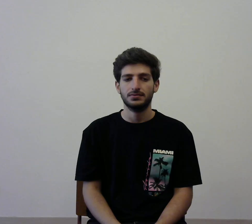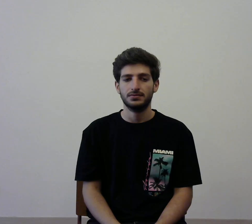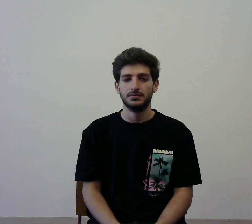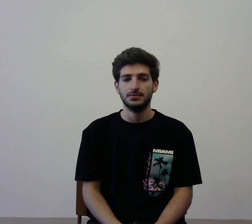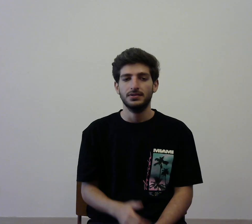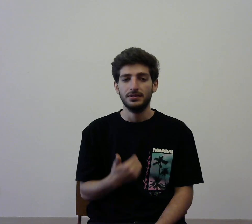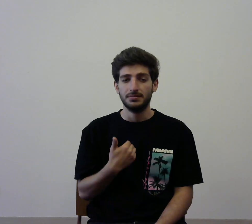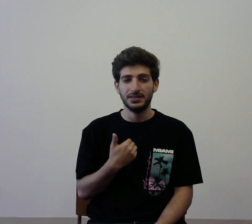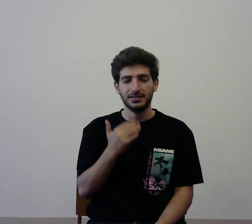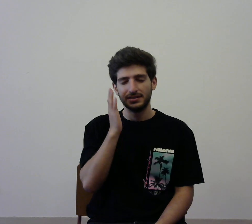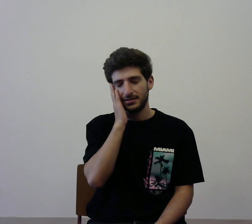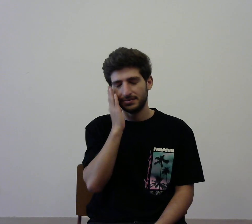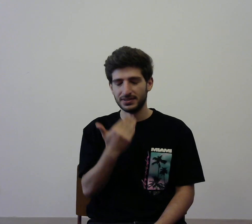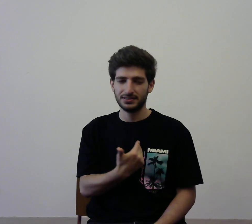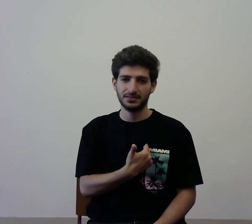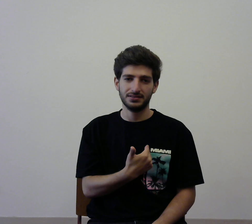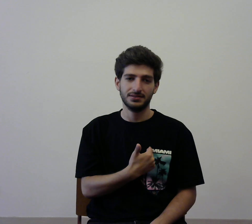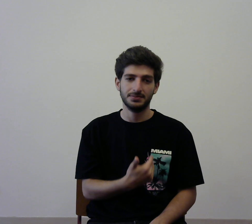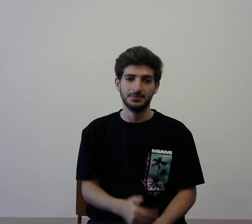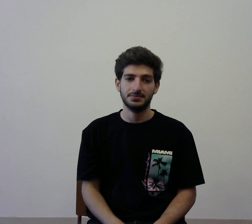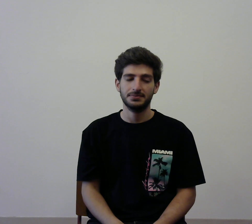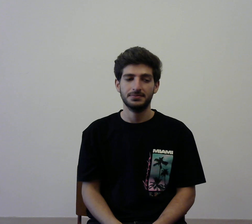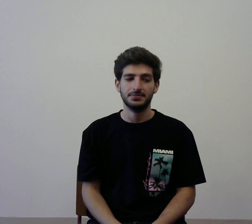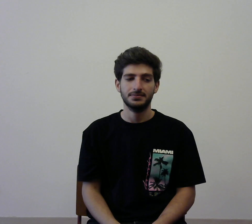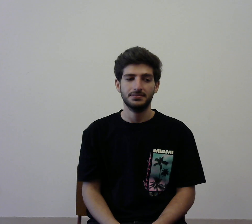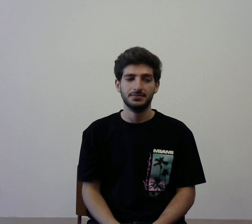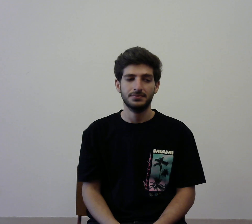Mən yatmaq istəyirəm